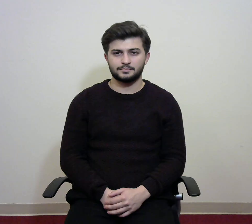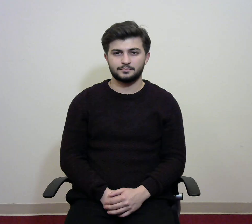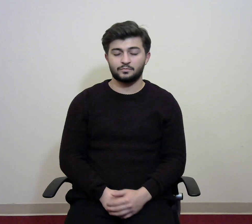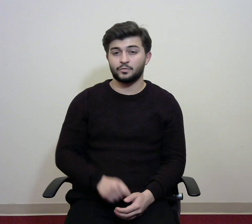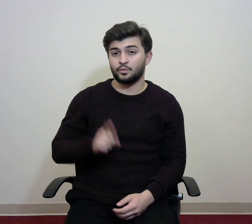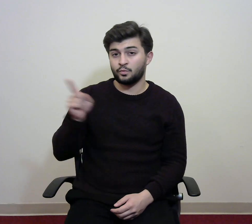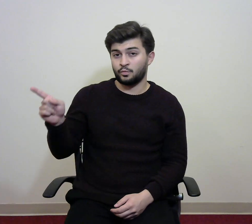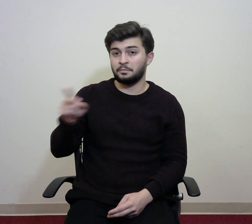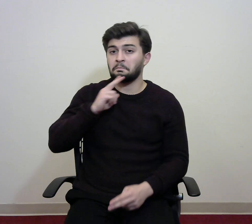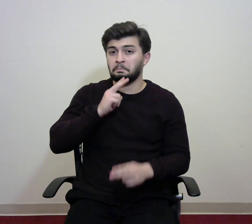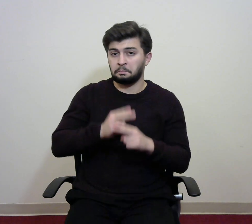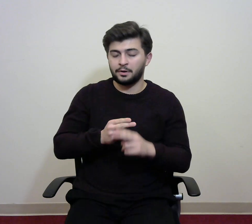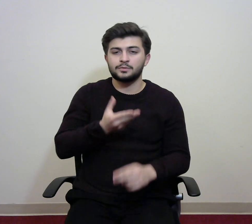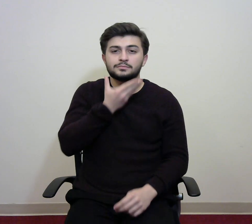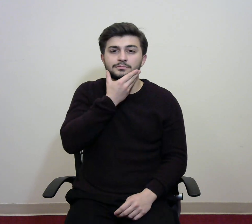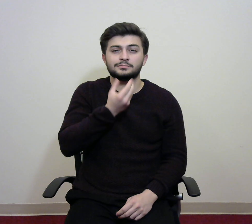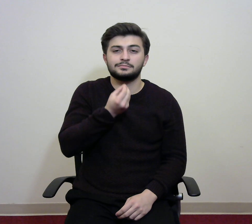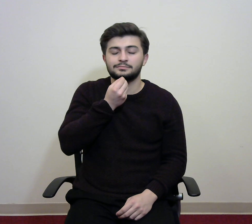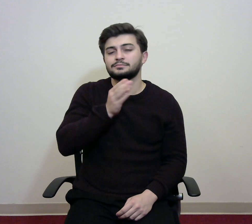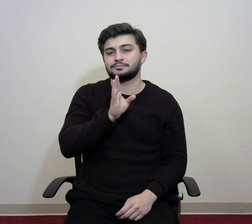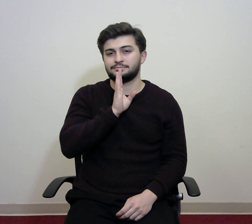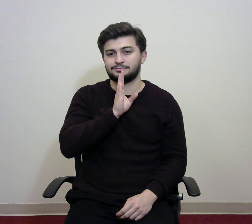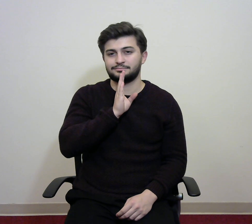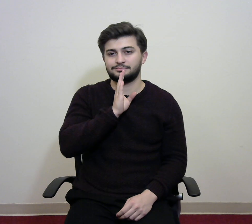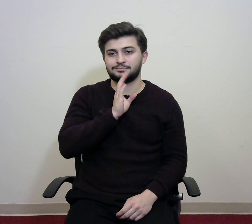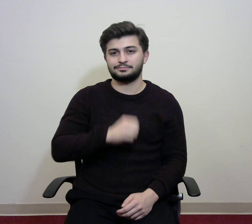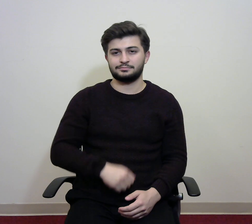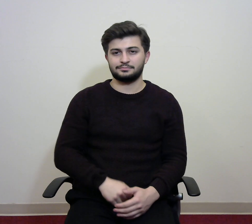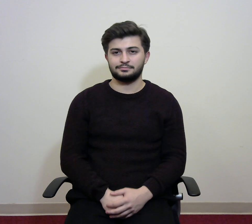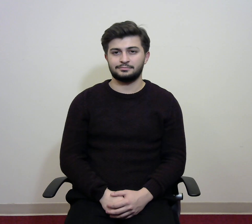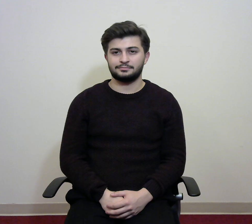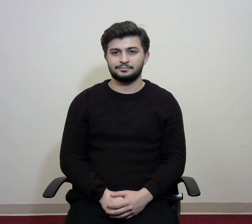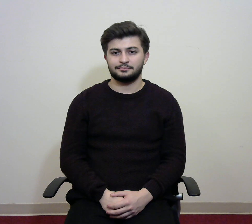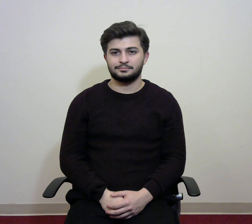Onun bacısı gözəl qızdır